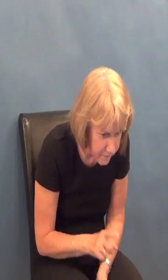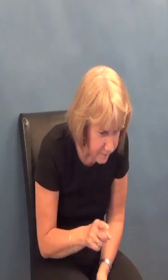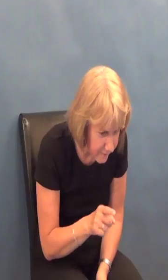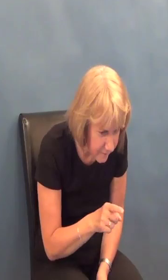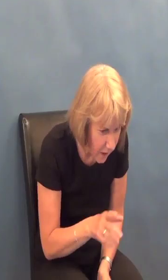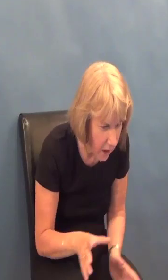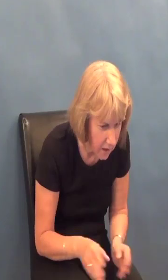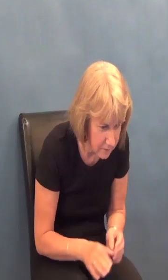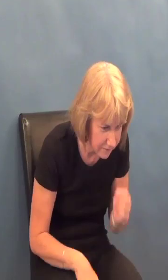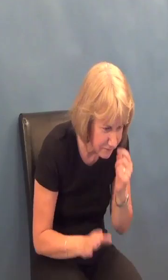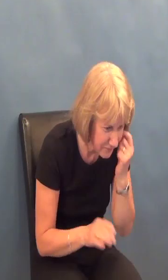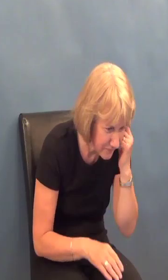Razem z psem, okej.